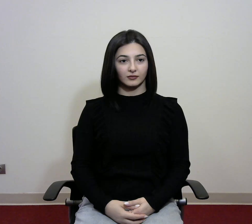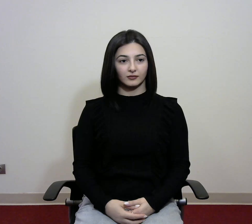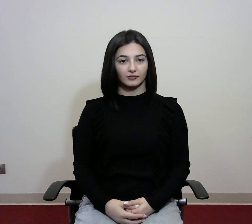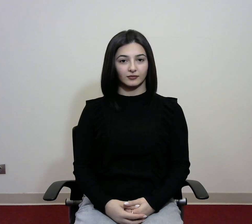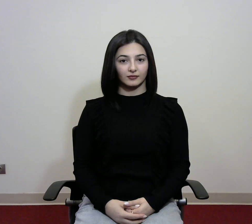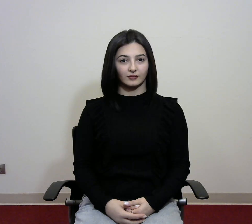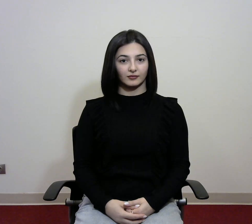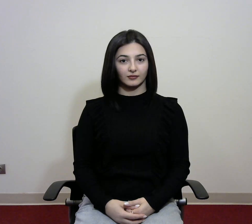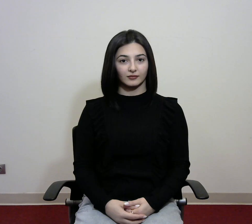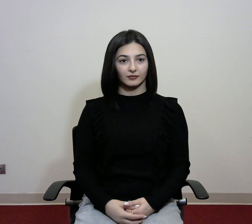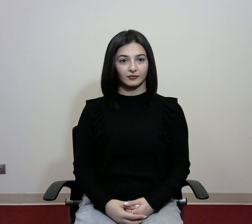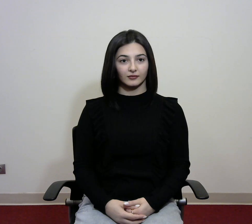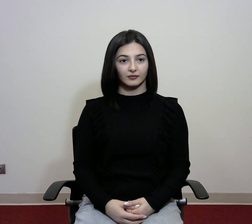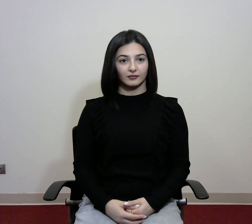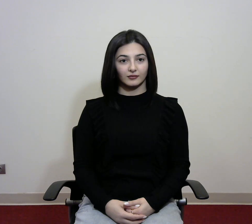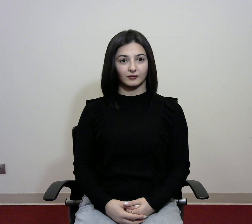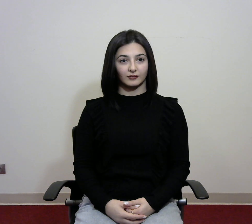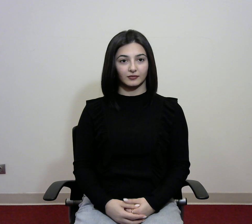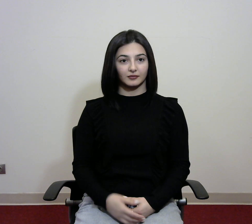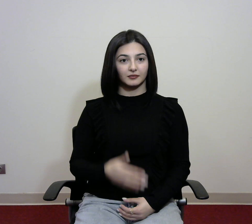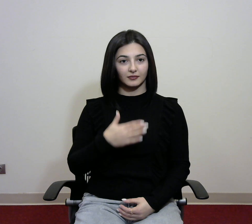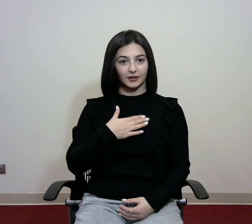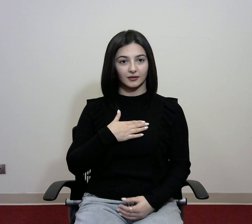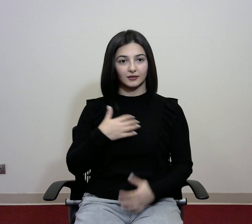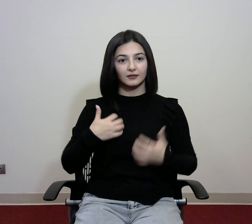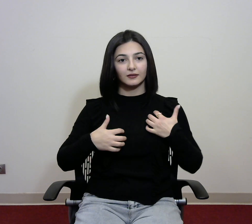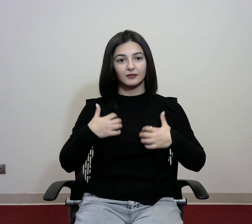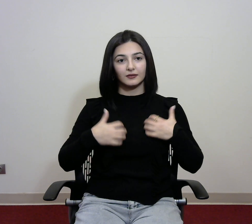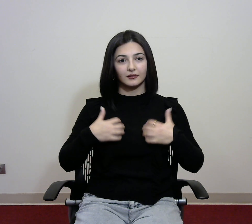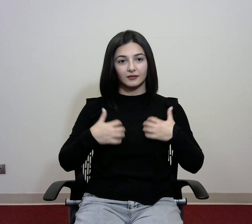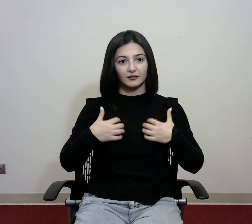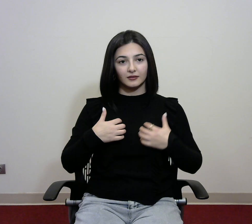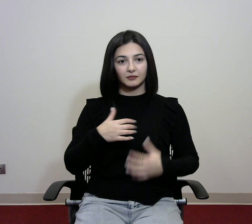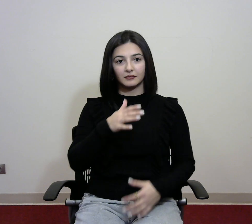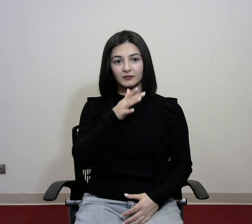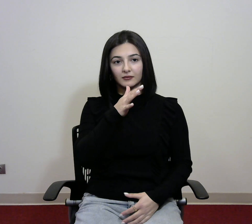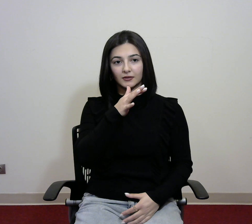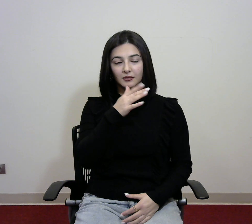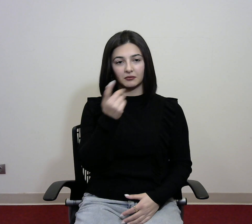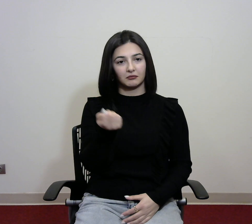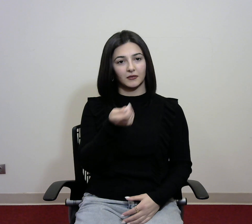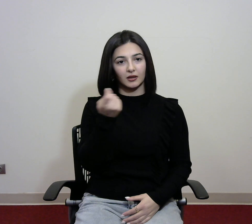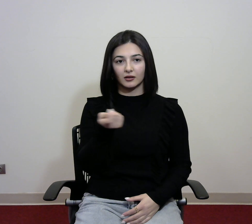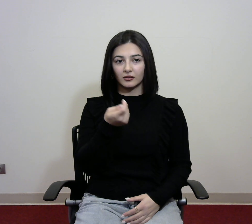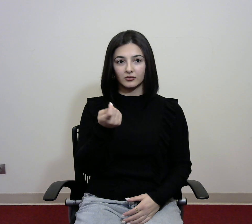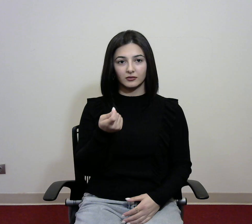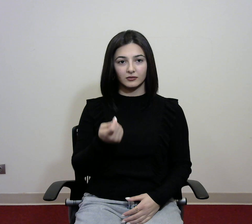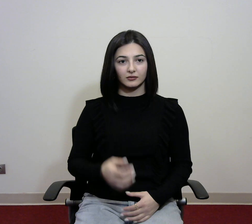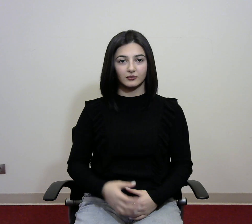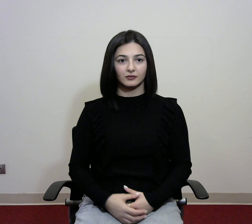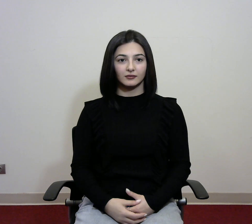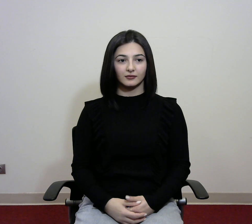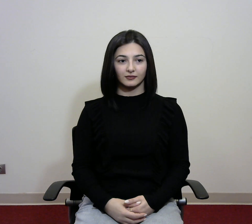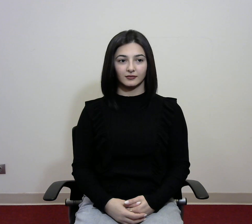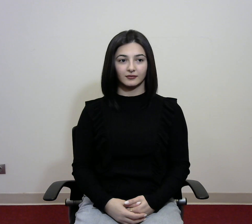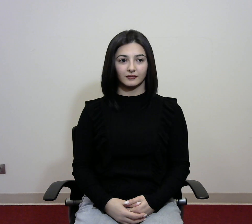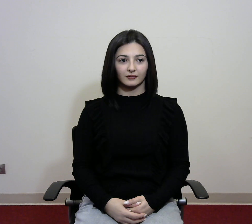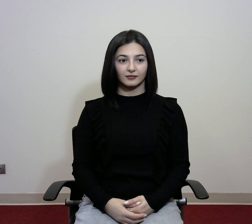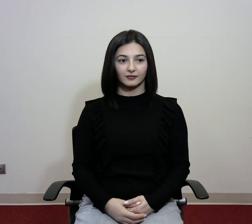Mən tələsirəm, vaxtım azdır